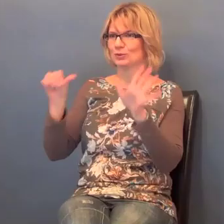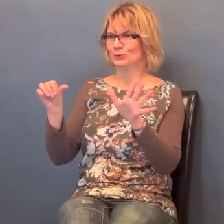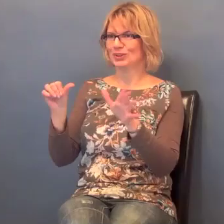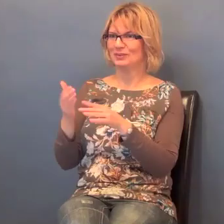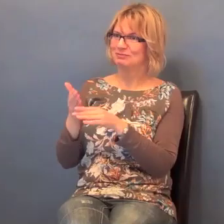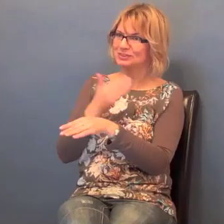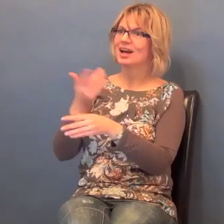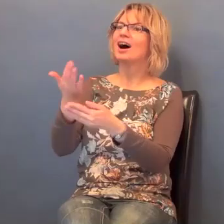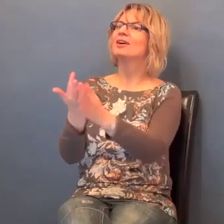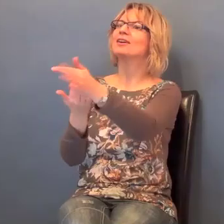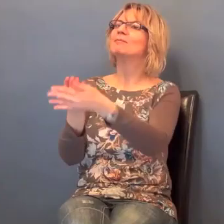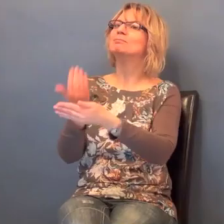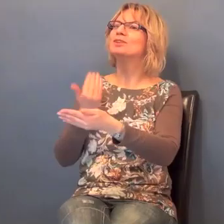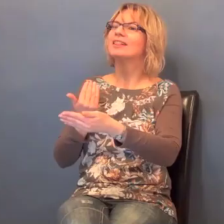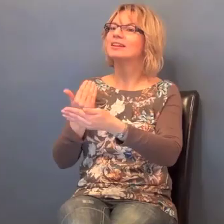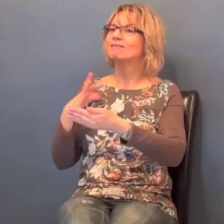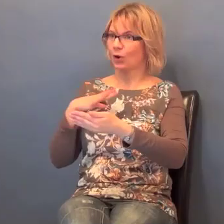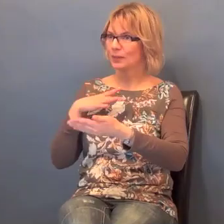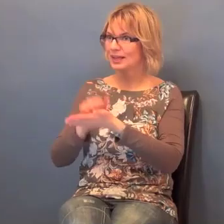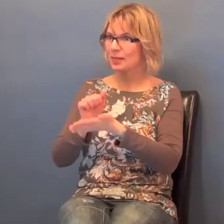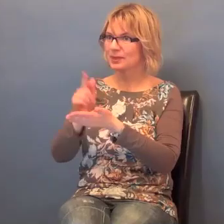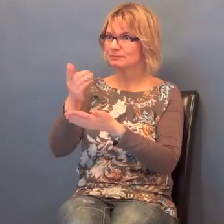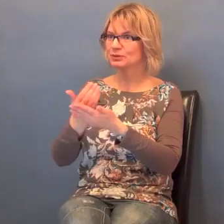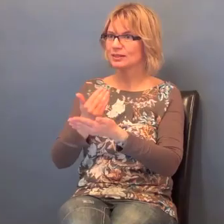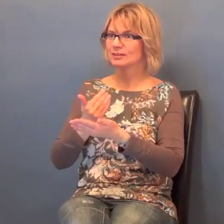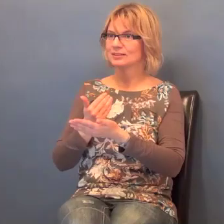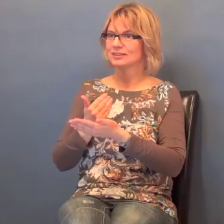A przed szóstą masz czas?